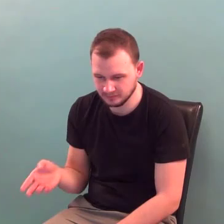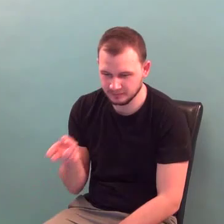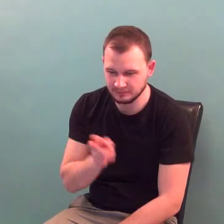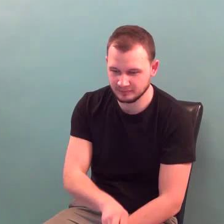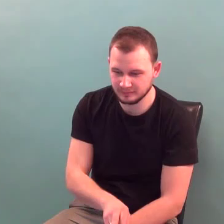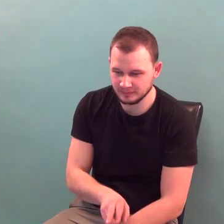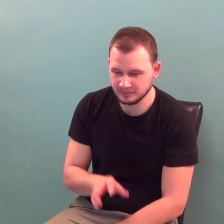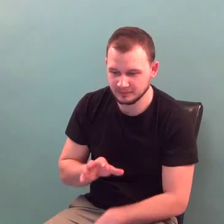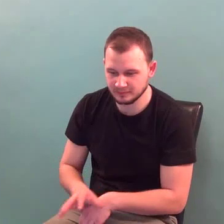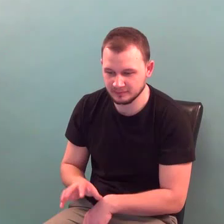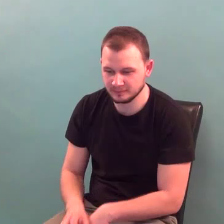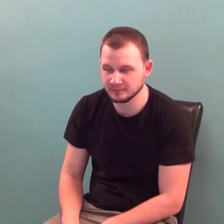Następny, piętnastego.